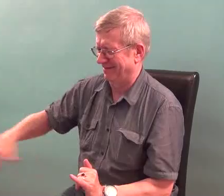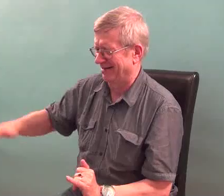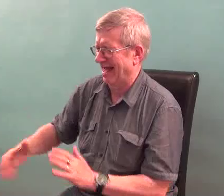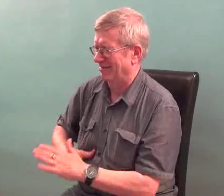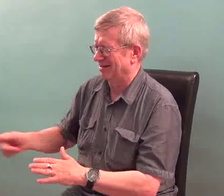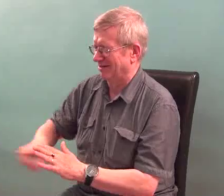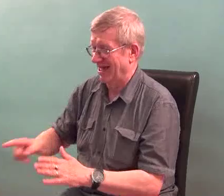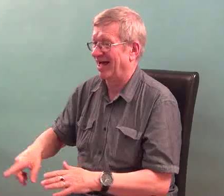Po to, żeby uciekł.